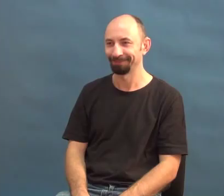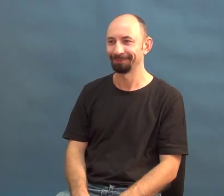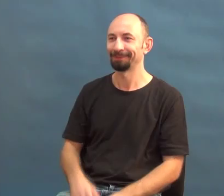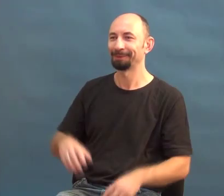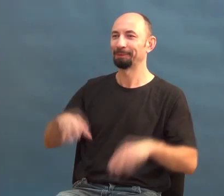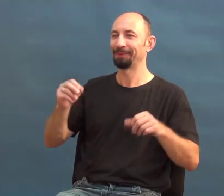Początek.